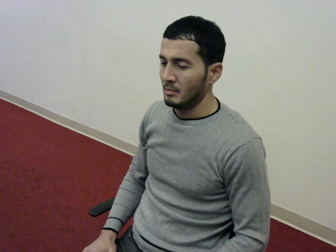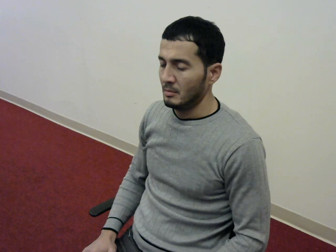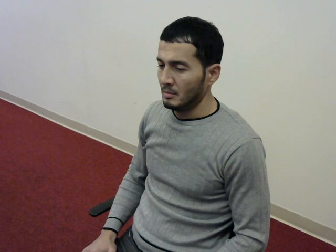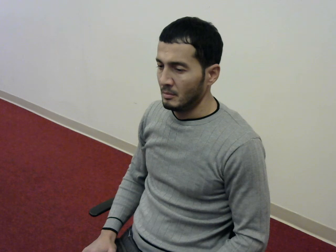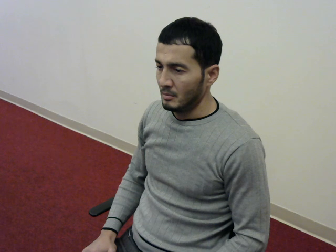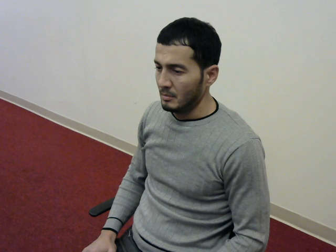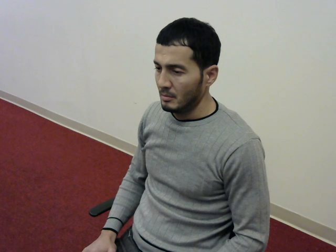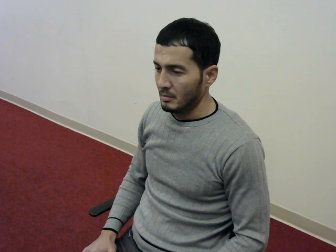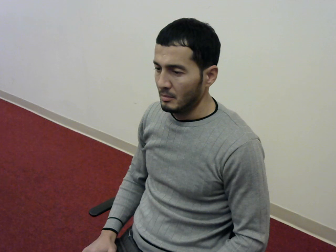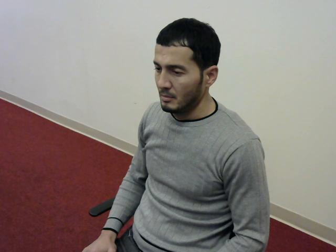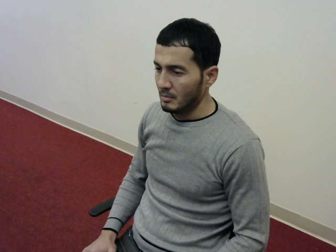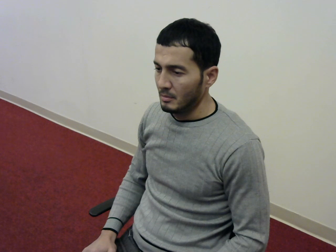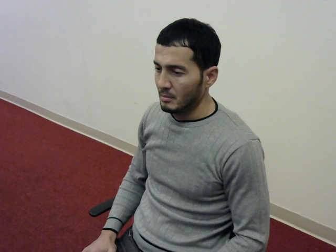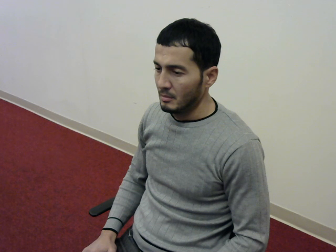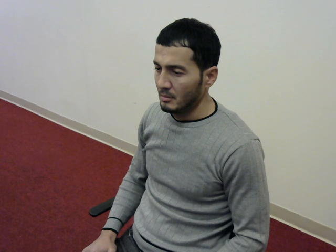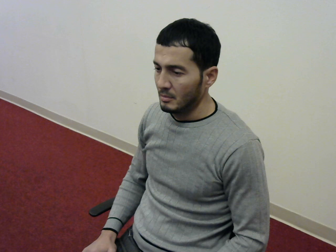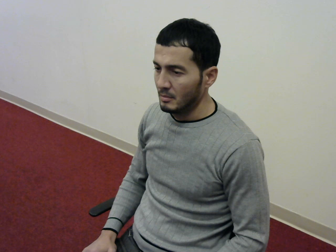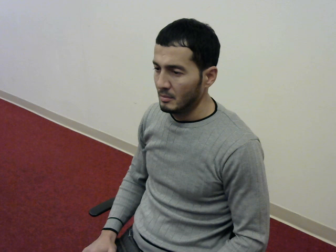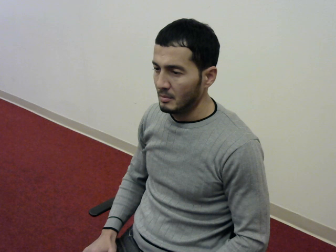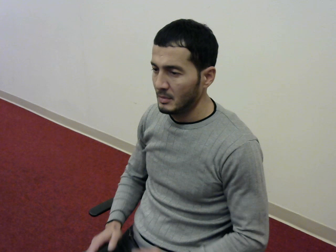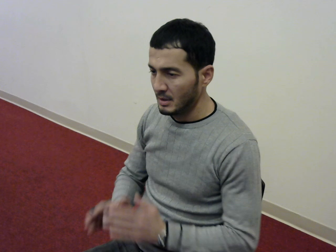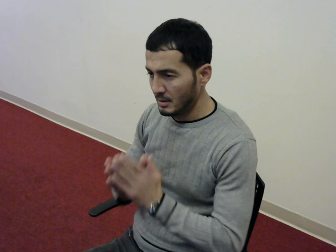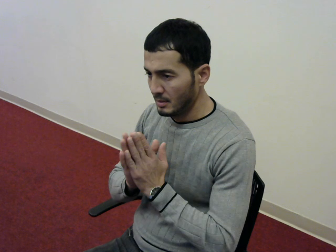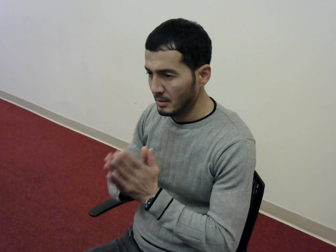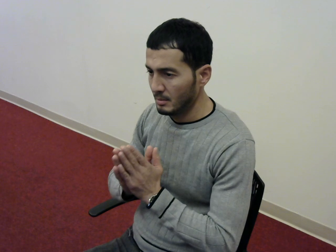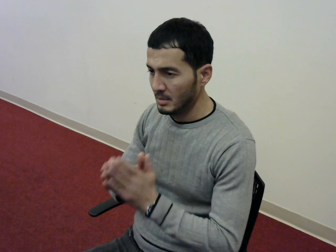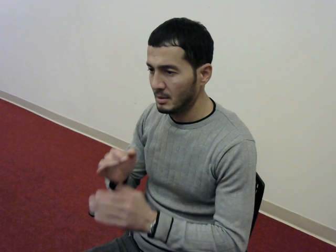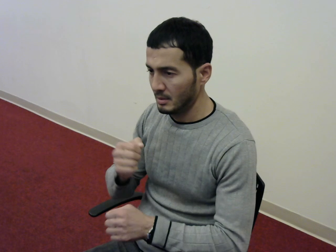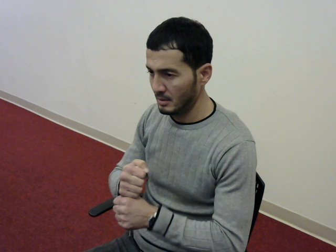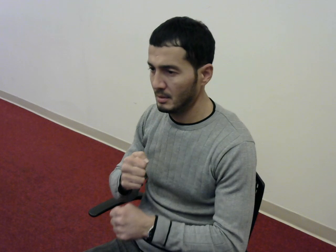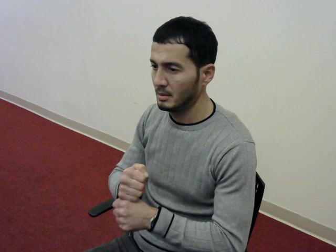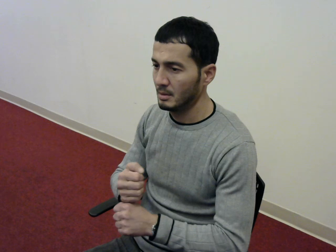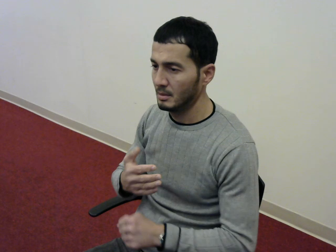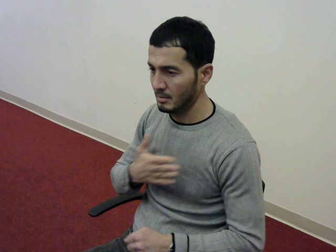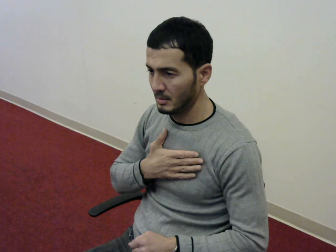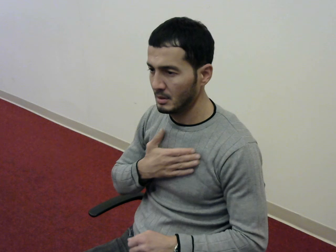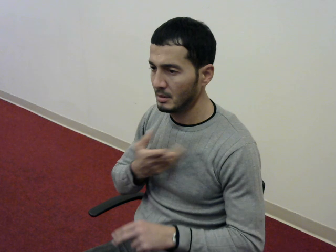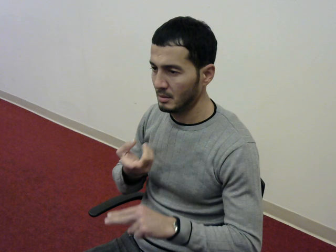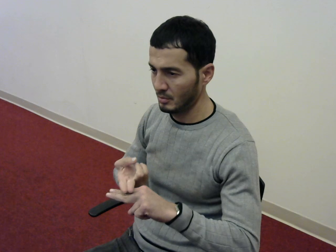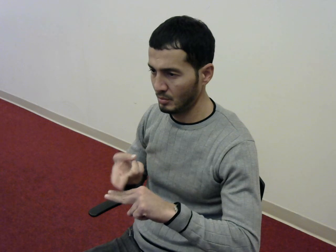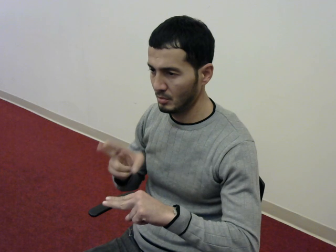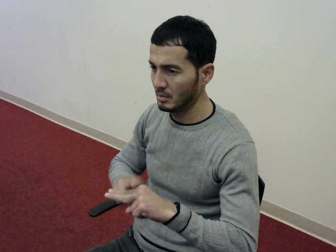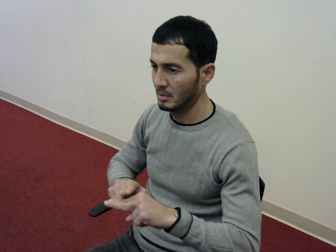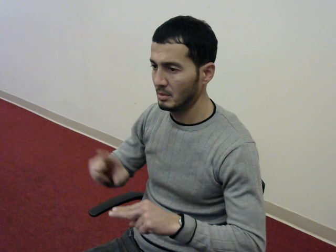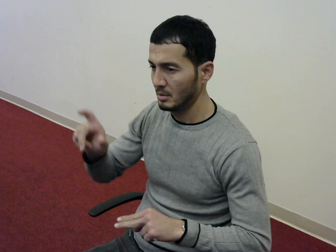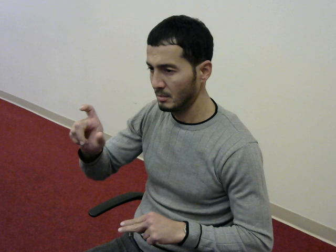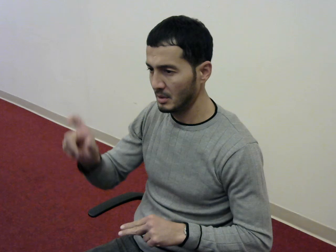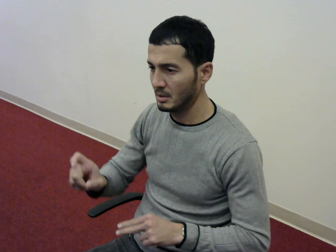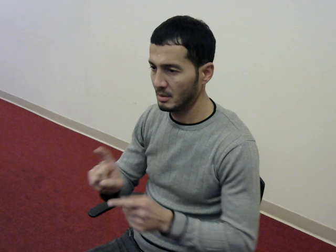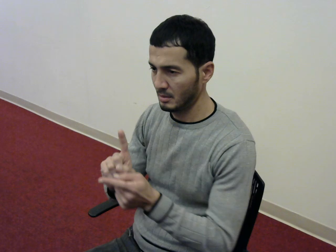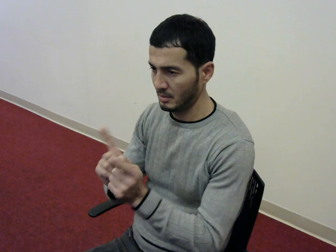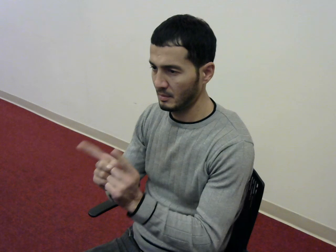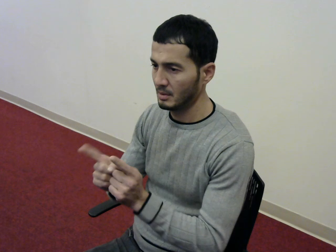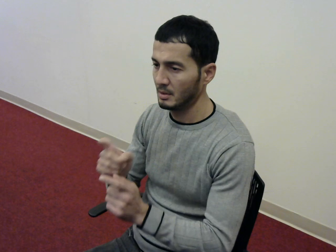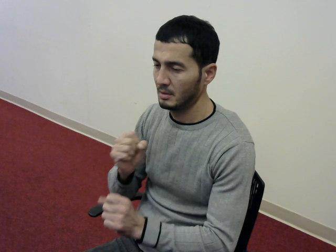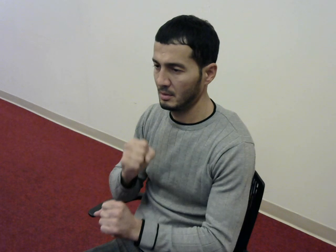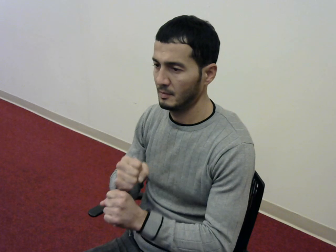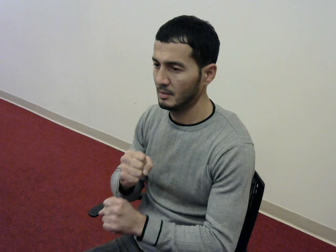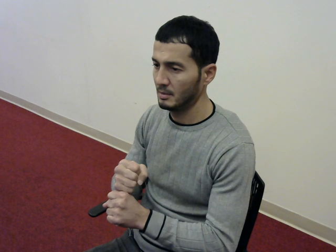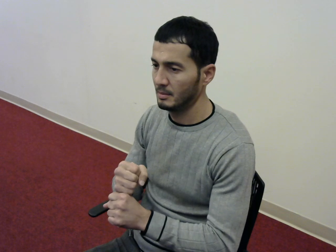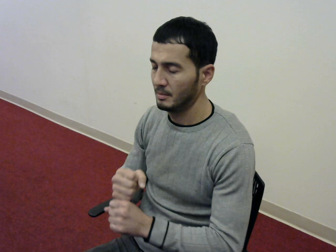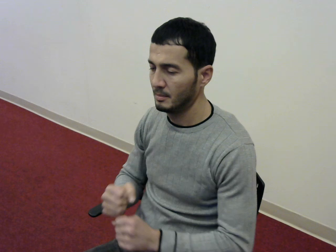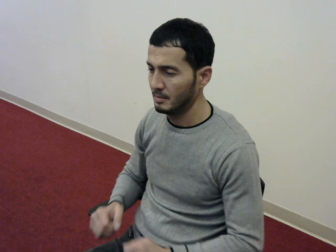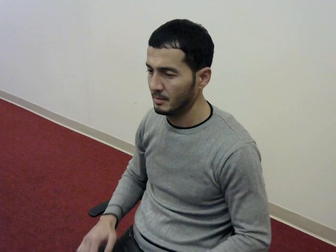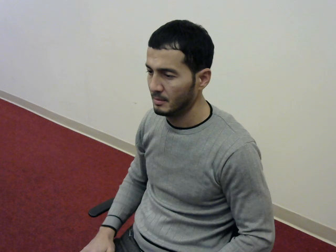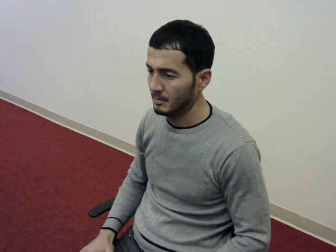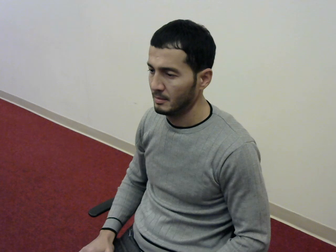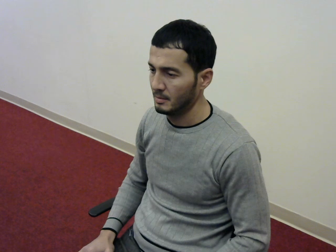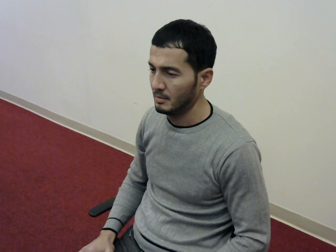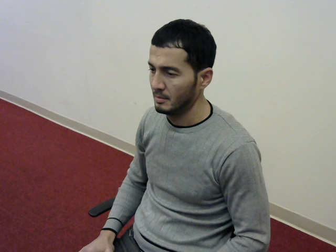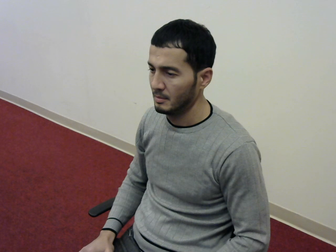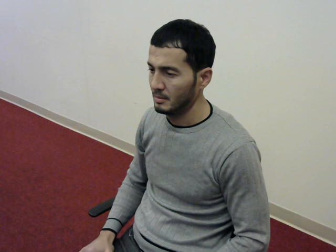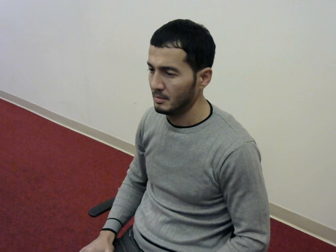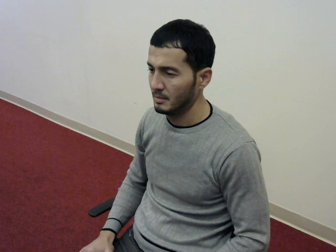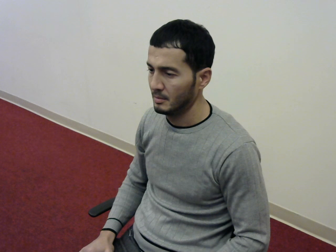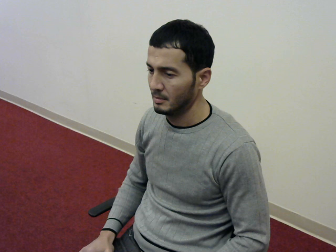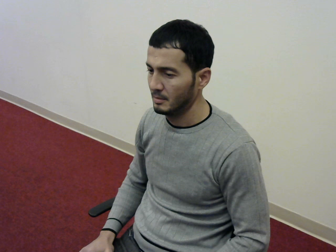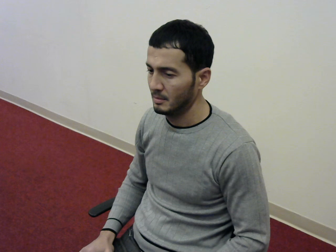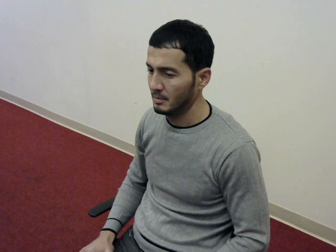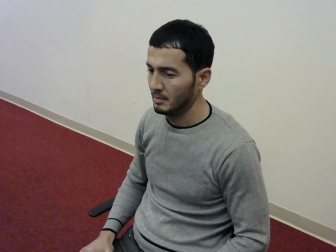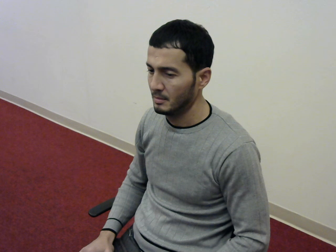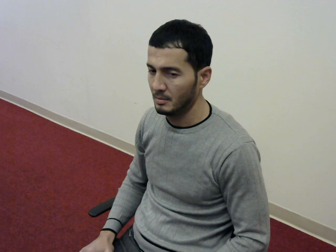Xahiş edirəm, mənə bu şeiri tərcümə edin